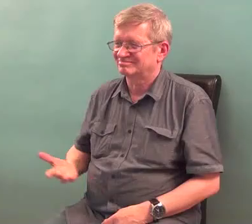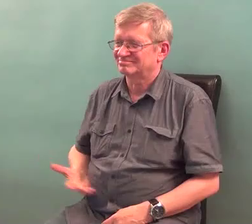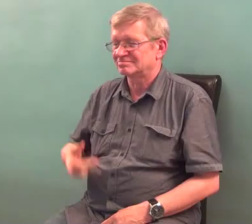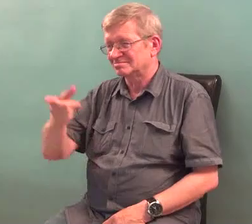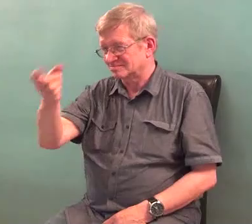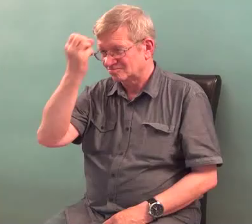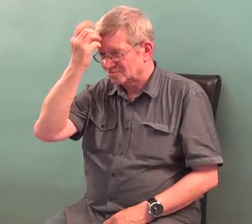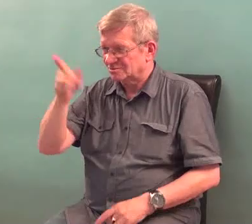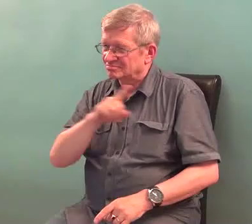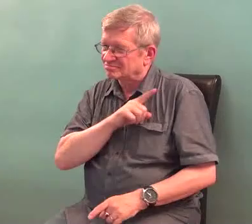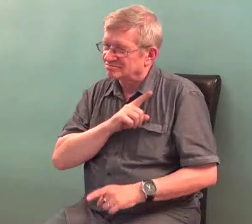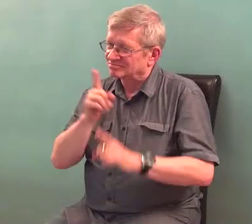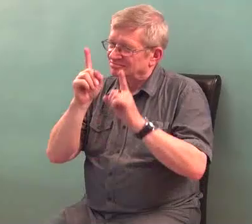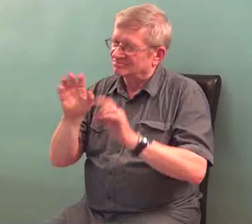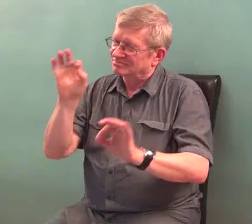Ty jesteś mądry, pilnujesz, regularnie naprawiasz.